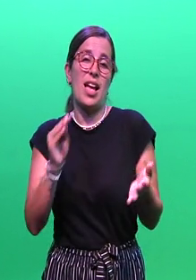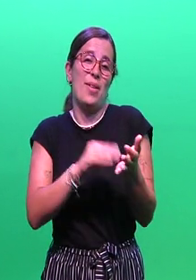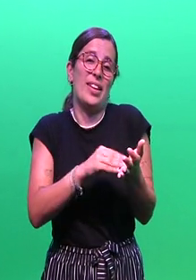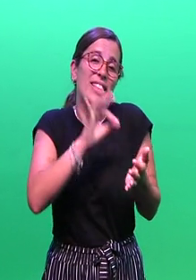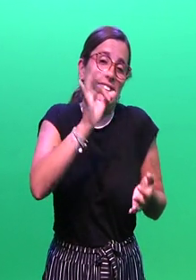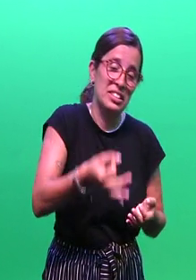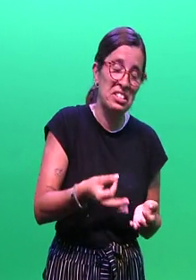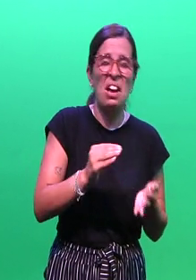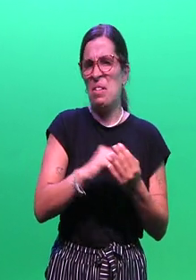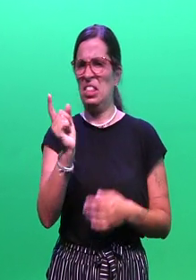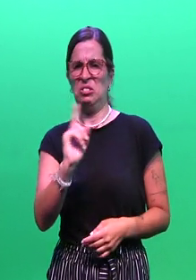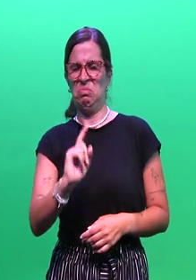De vegades sí i de vegades no.